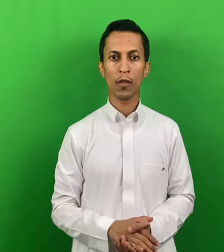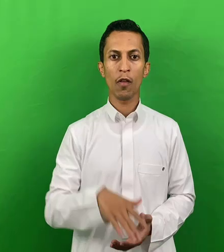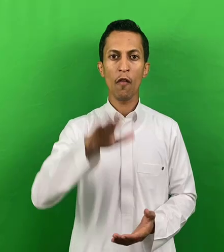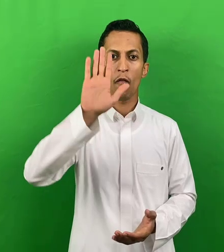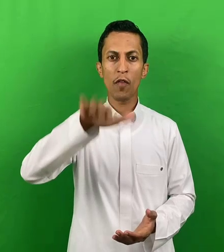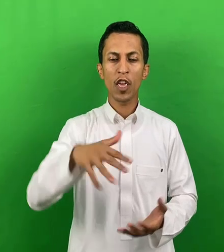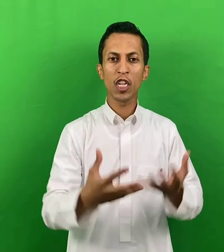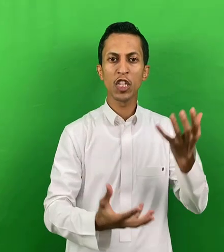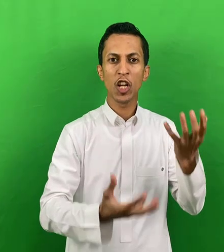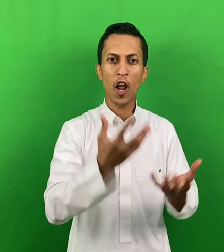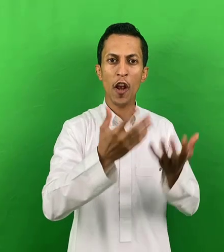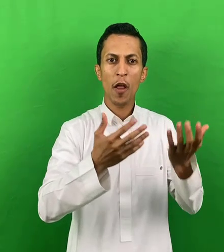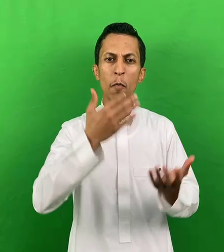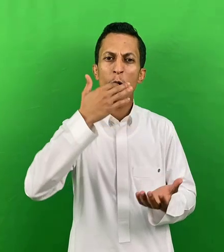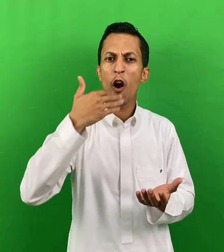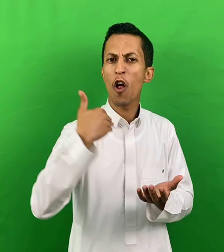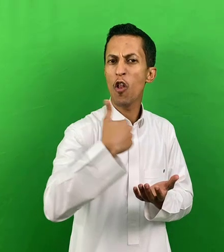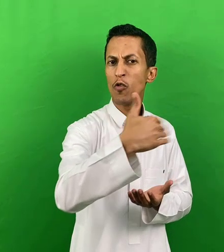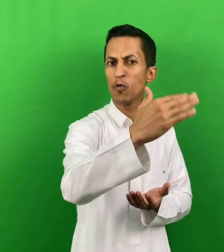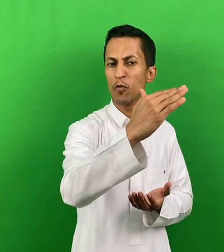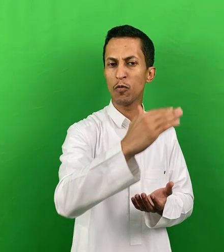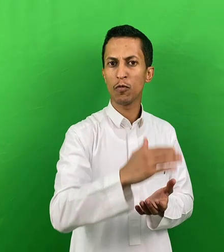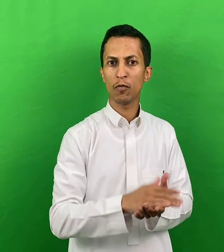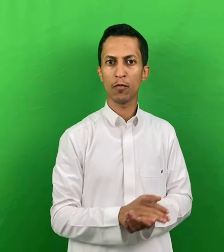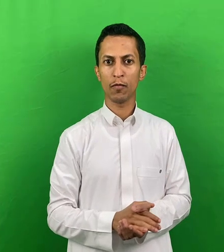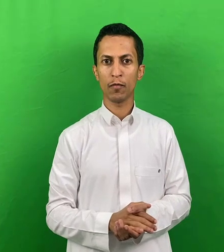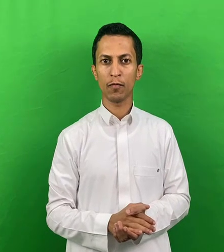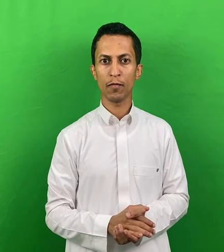في جهنم خالدون